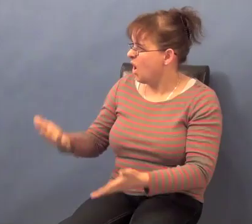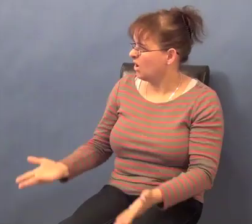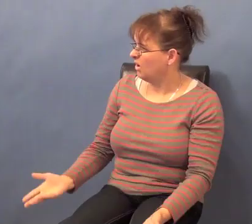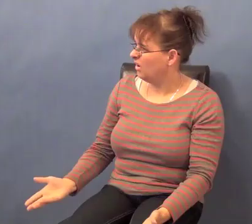Rok!